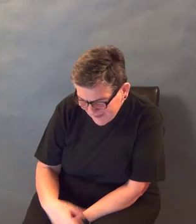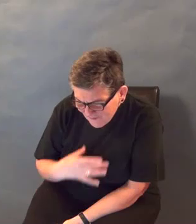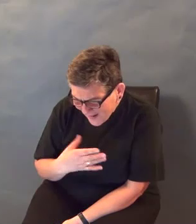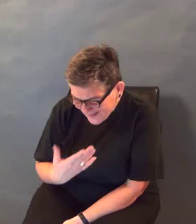Wolne.